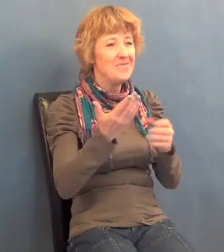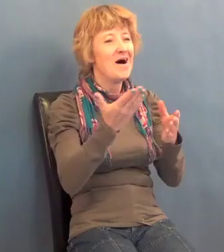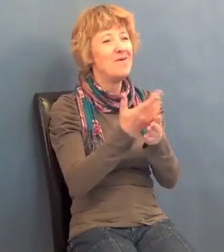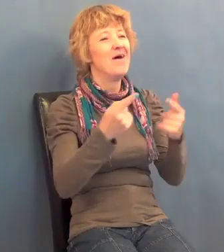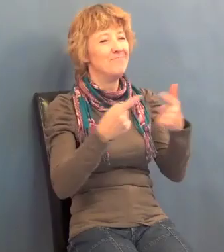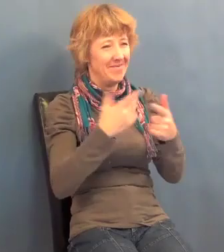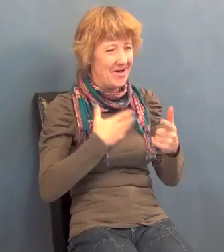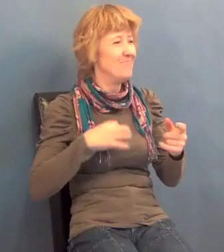Zapraszam na kawę.